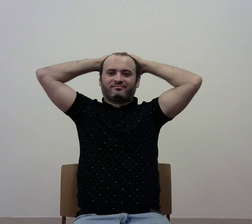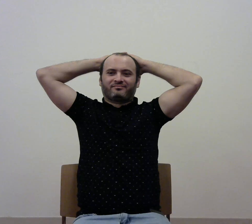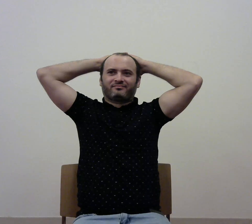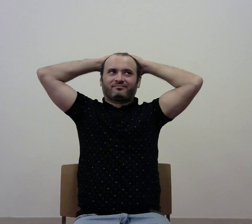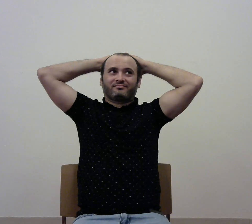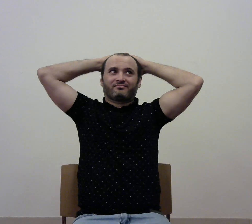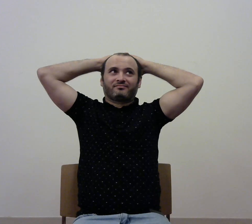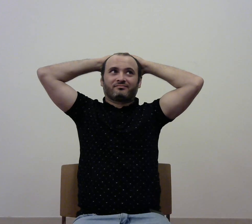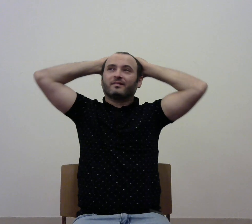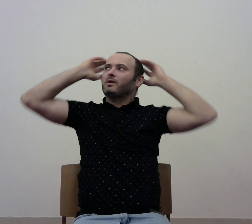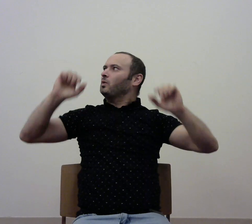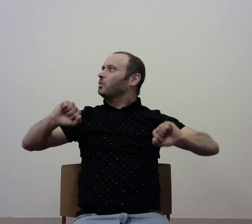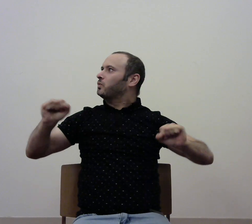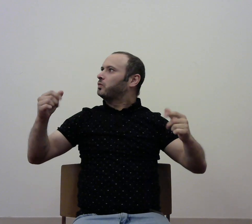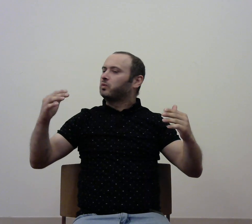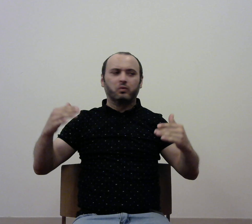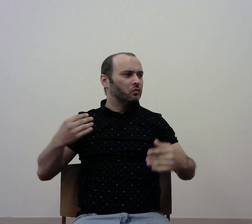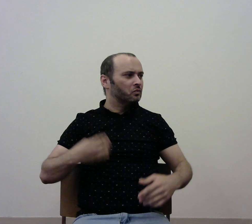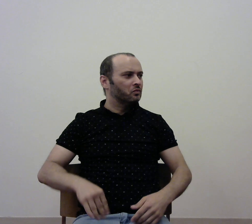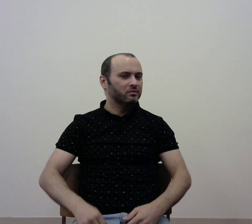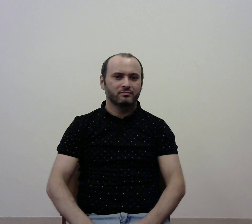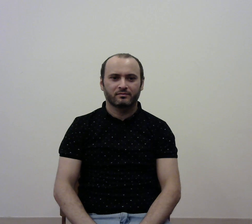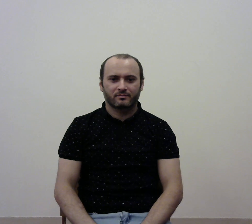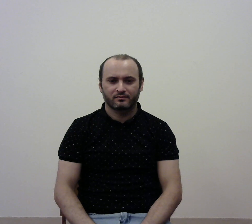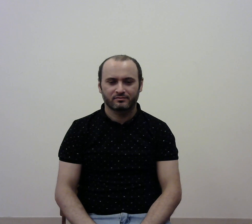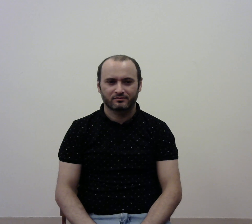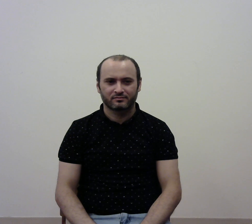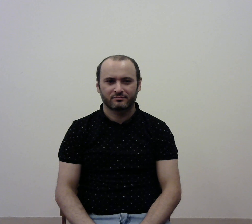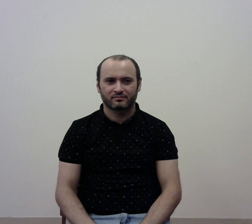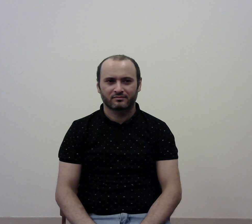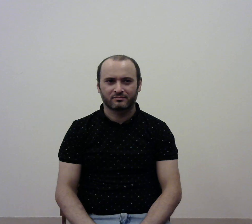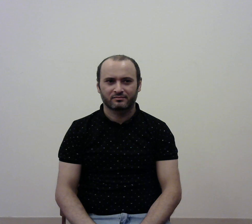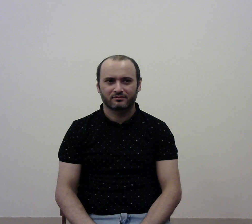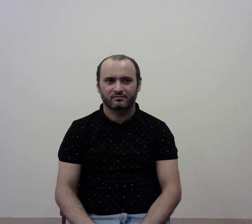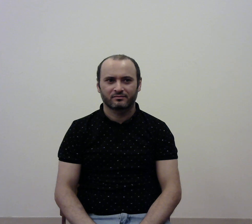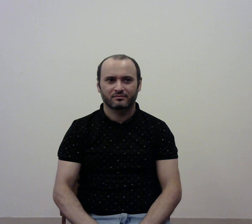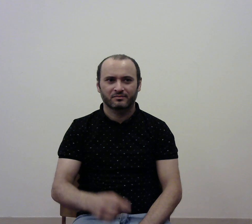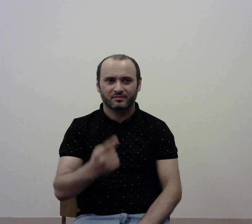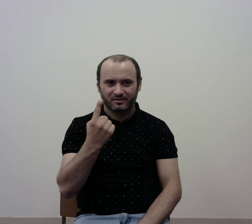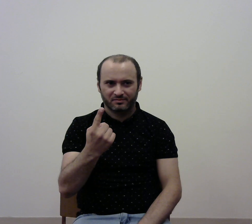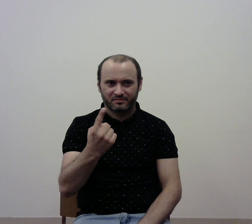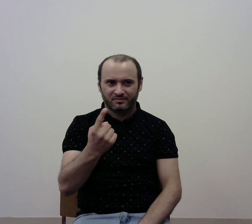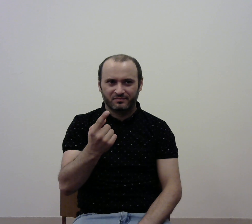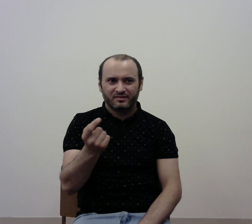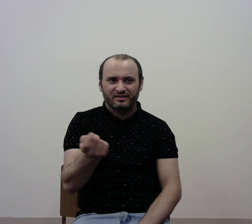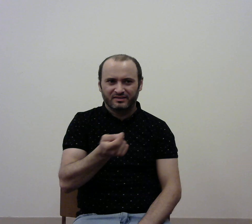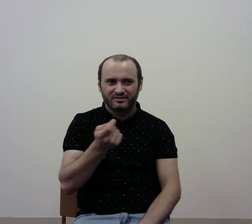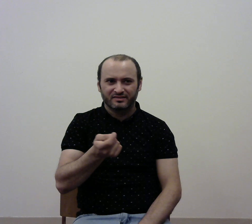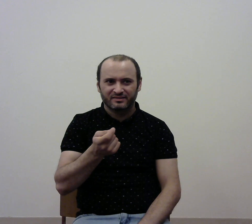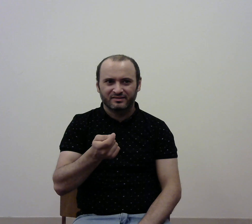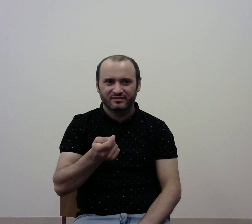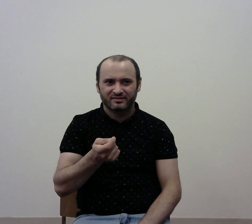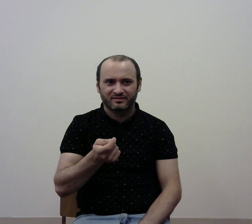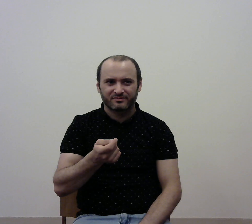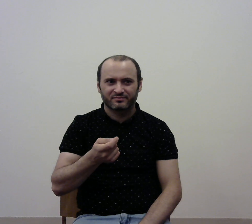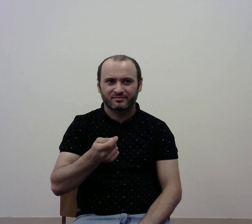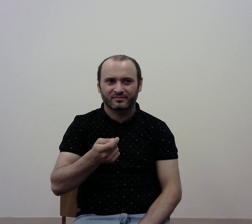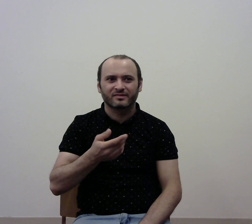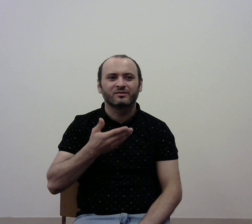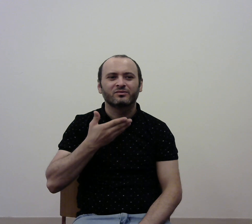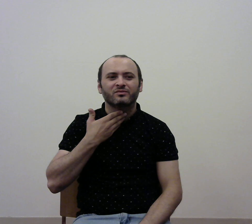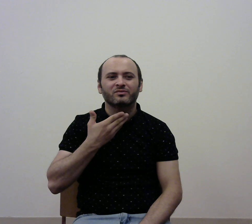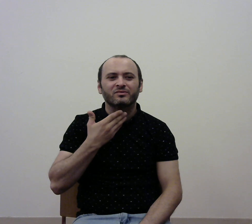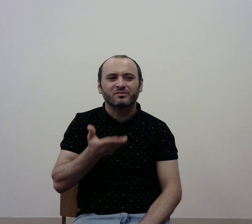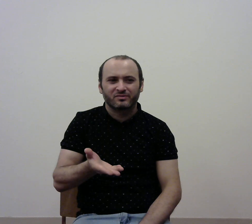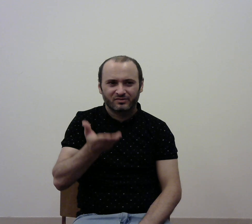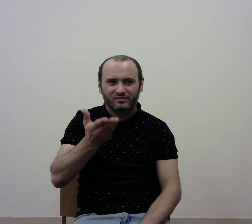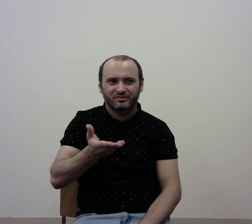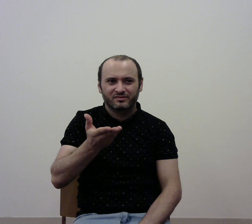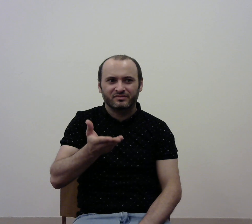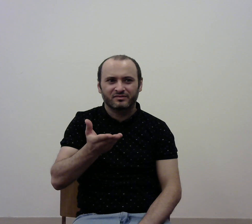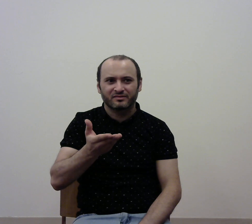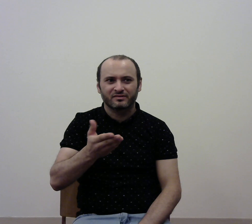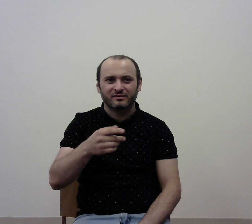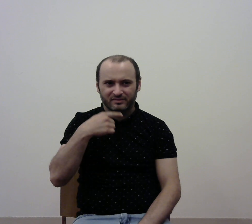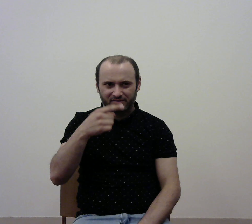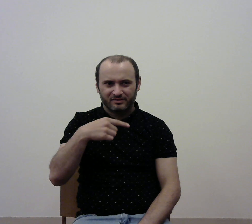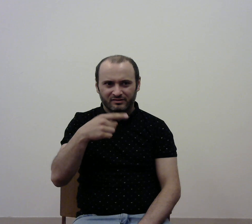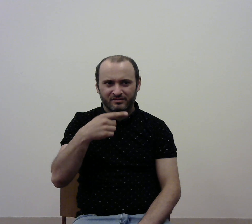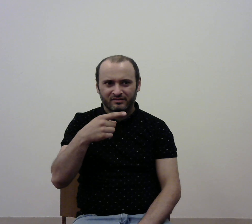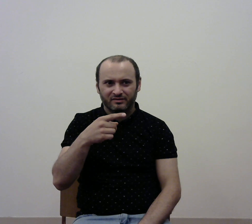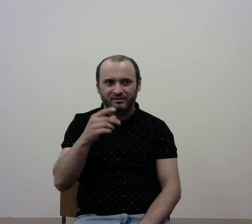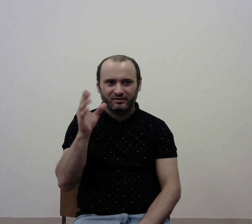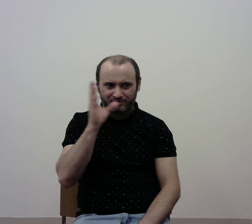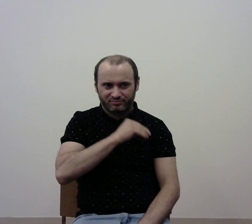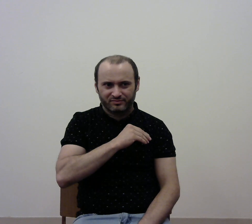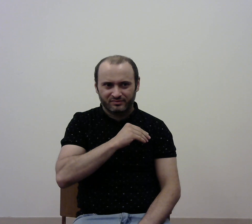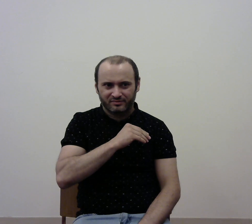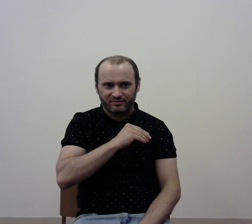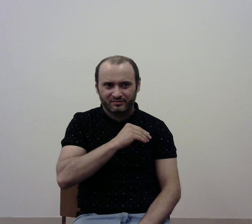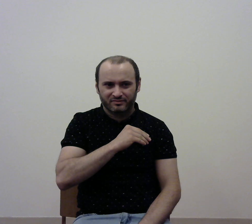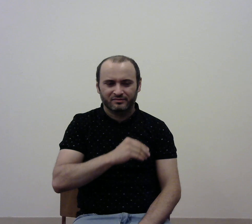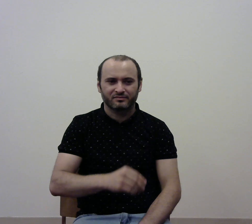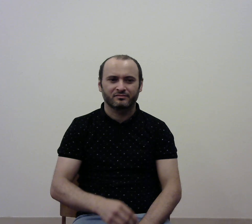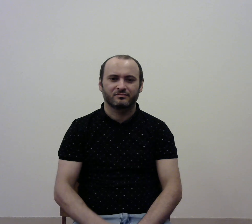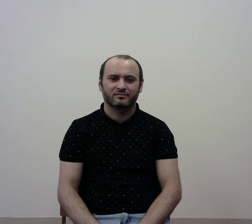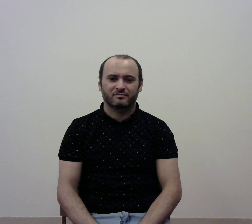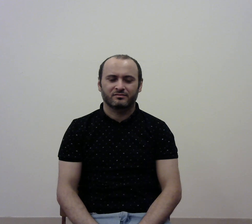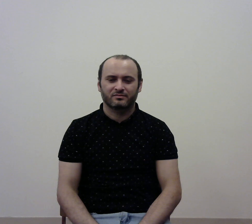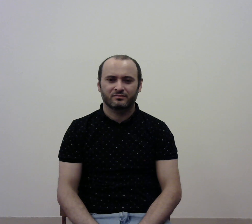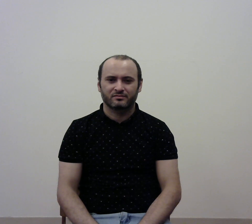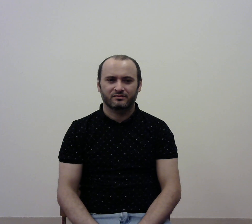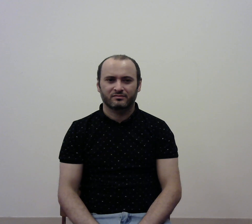Bir az ucadan deyə bilərsinizmi?